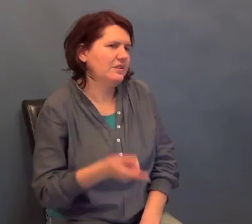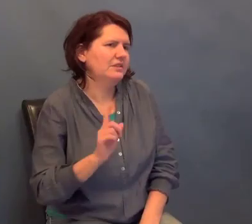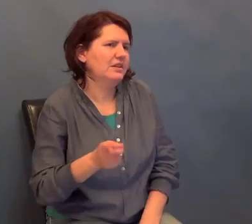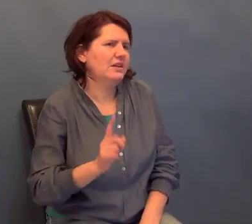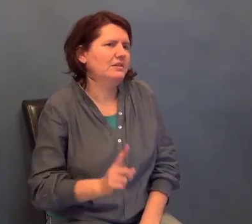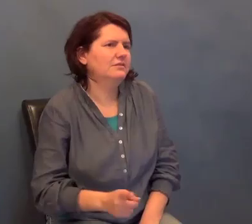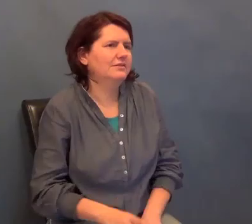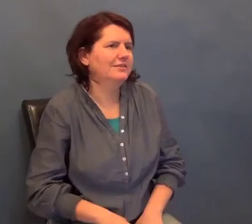Zakaz.